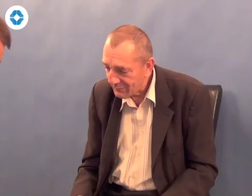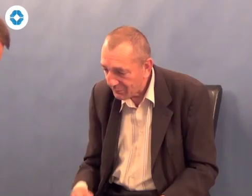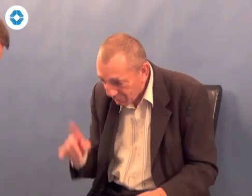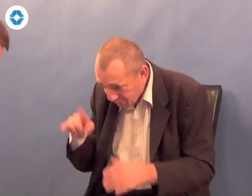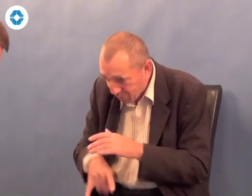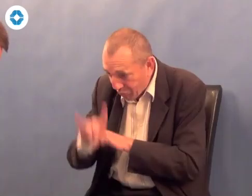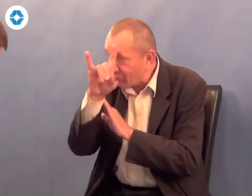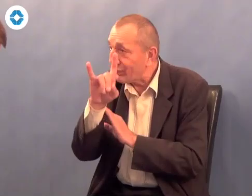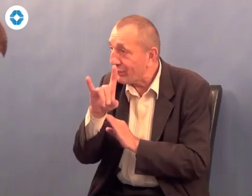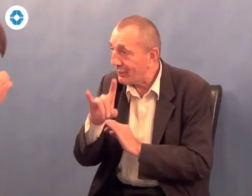Podnosi rogi do góry.